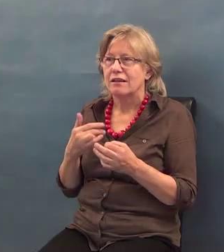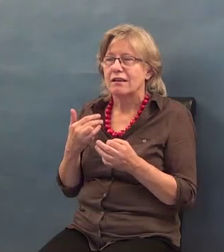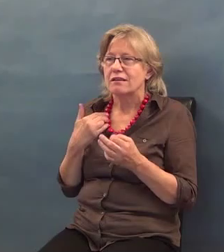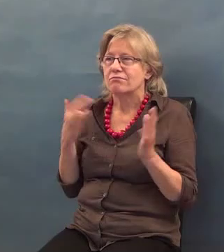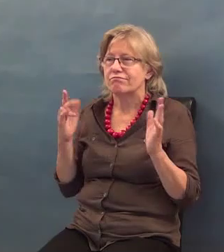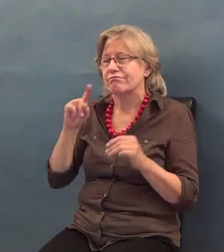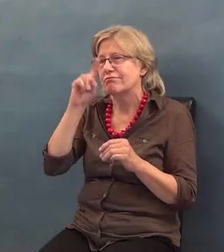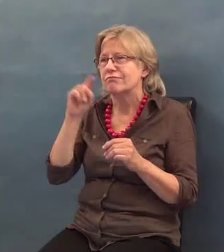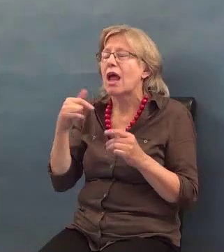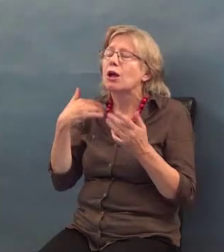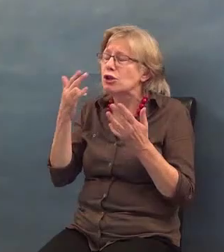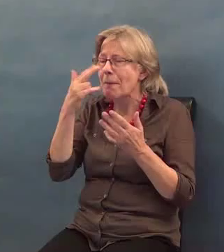Ja nie wiem.